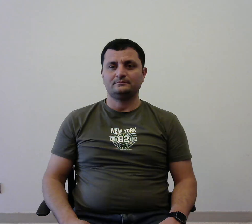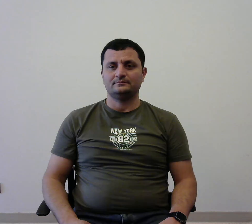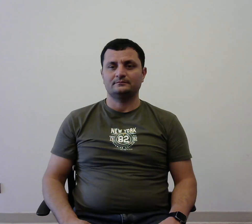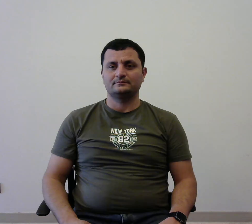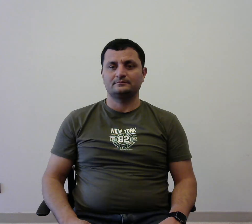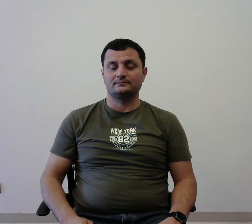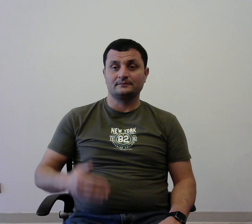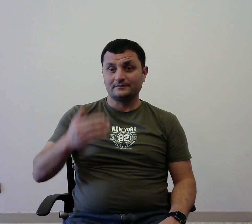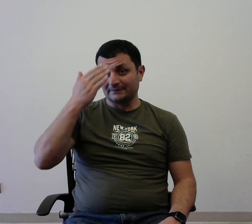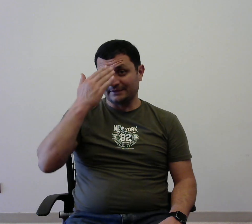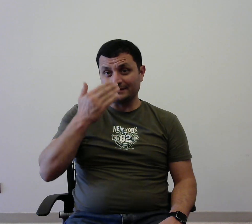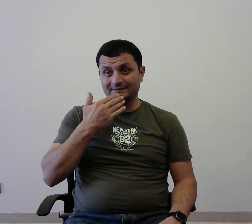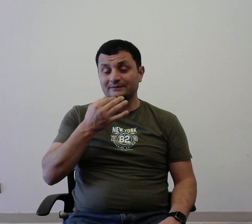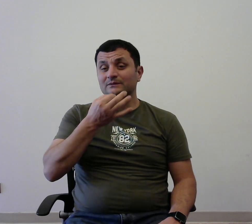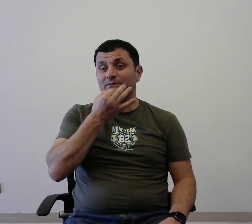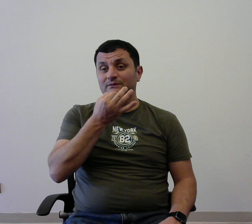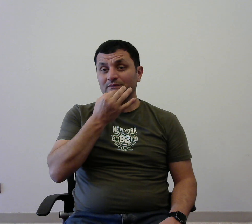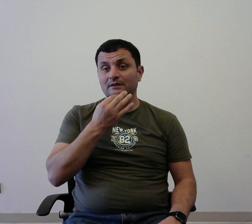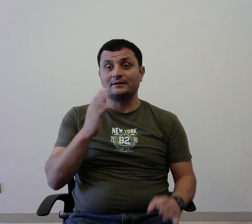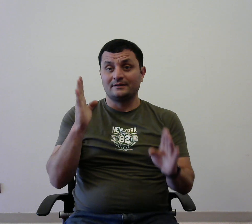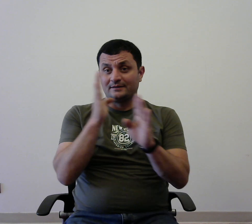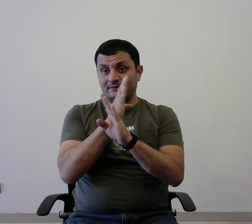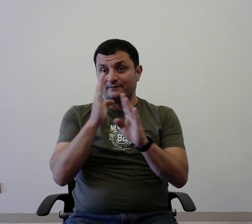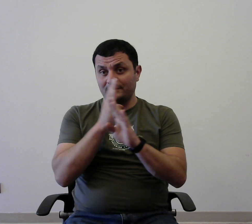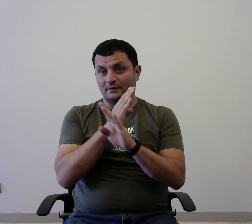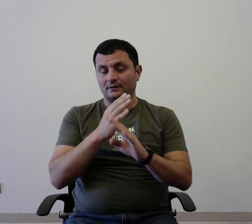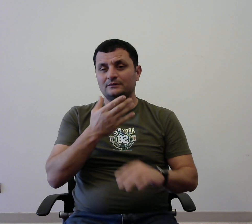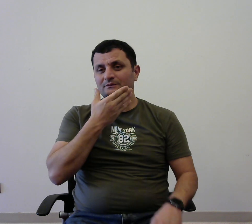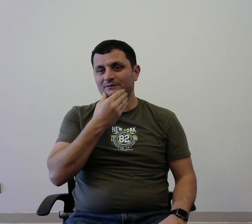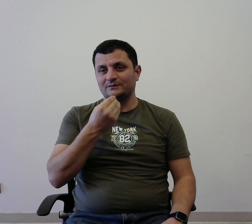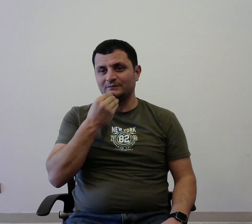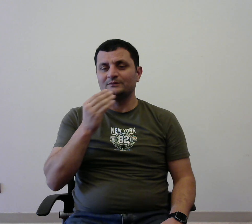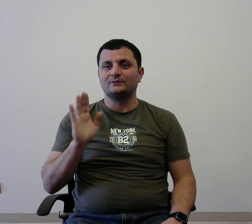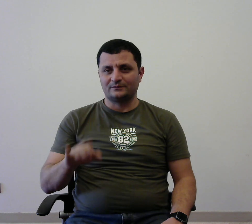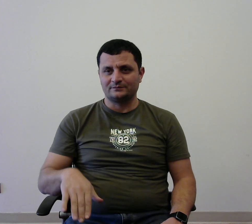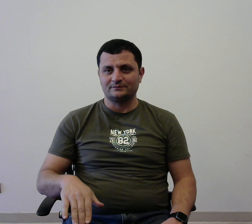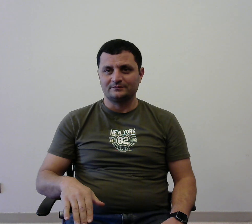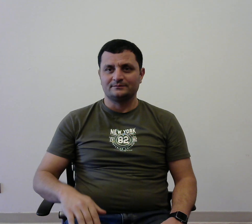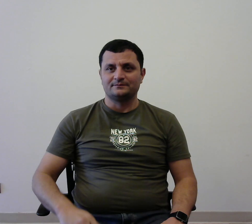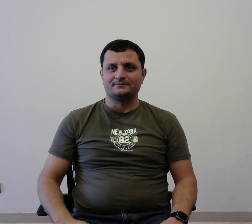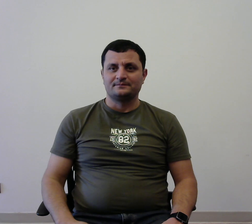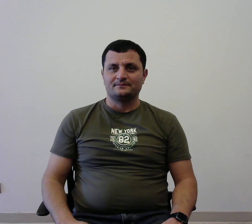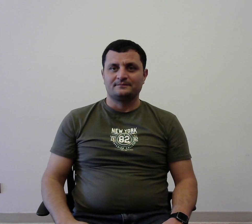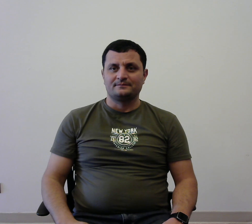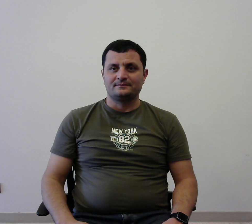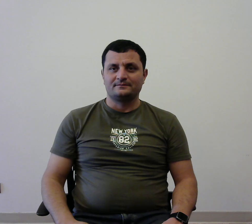Yazda havalar qəşəng olur